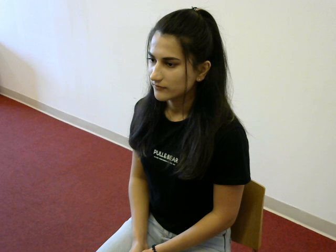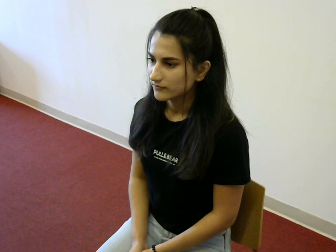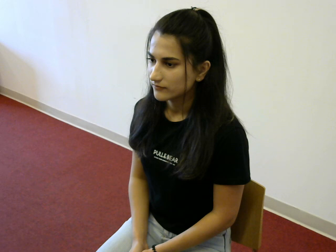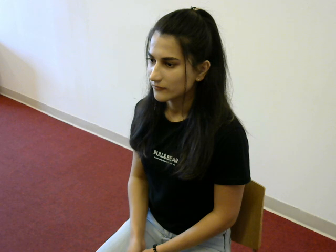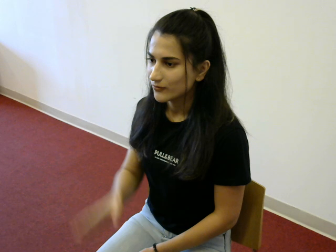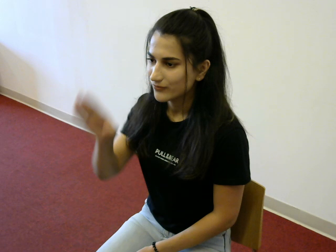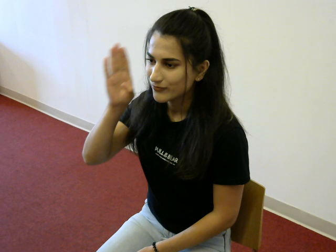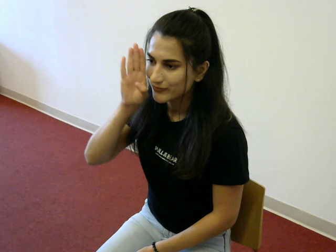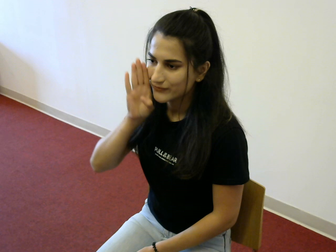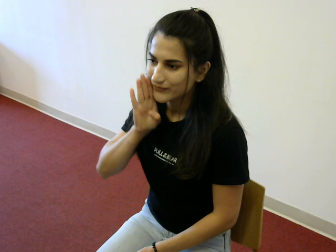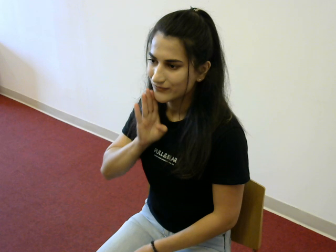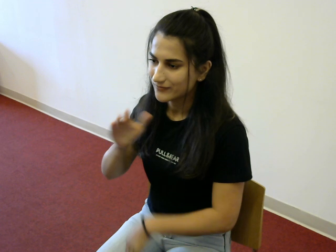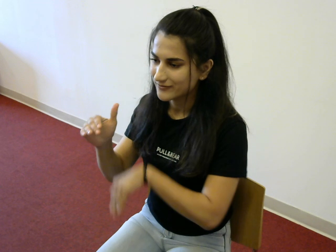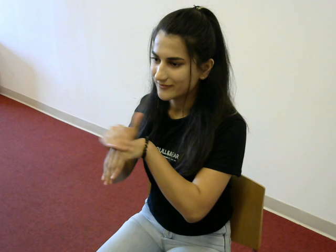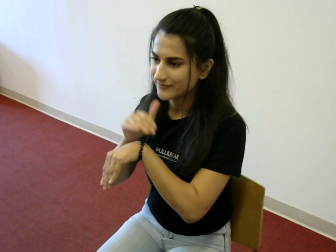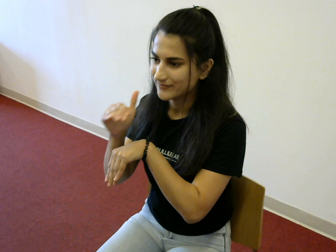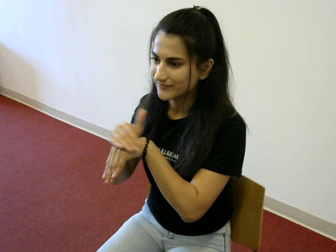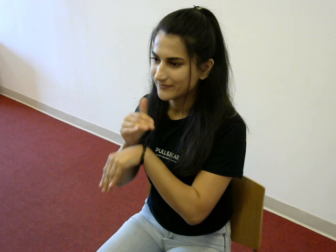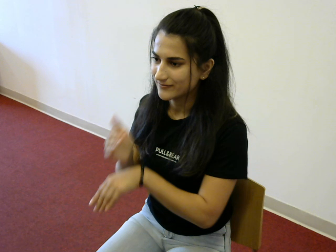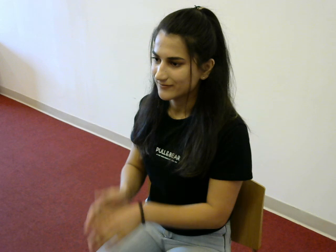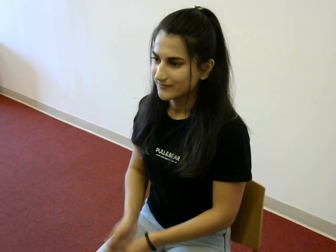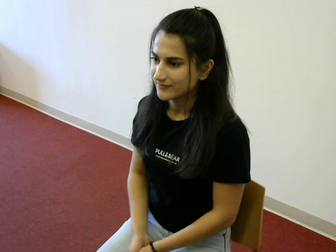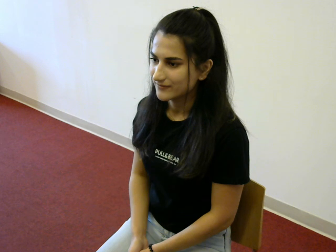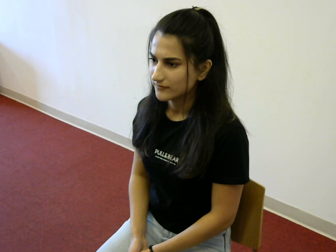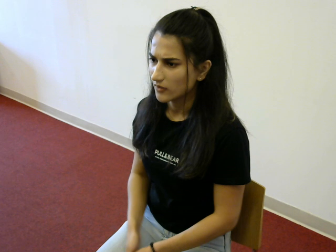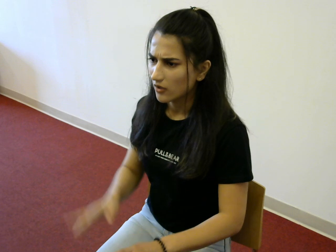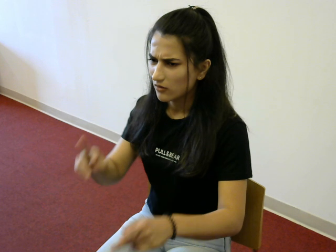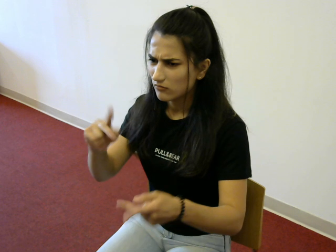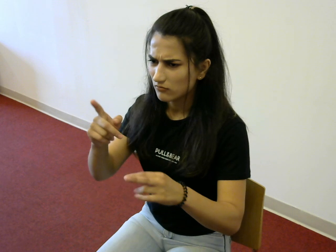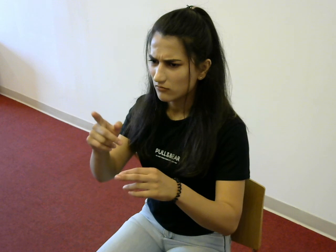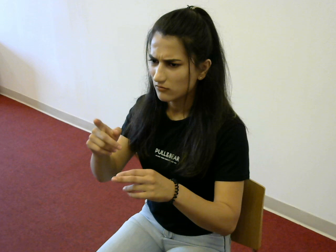Sabahınız xeyir